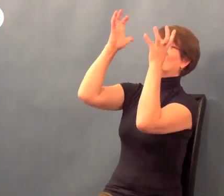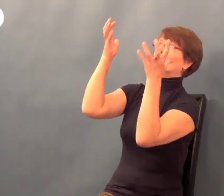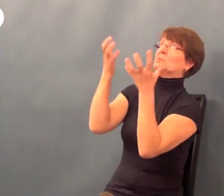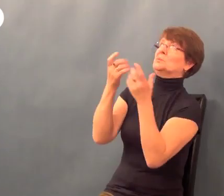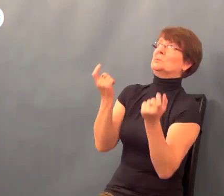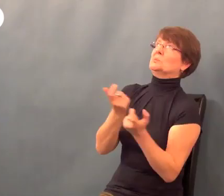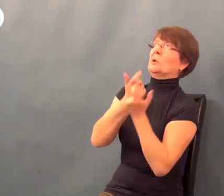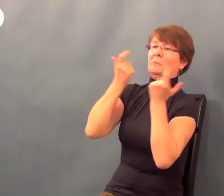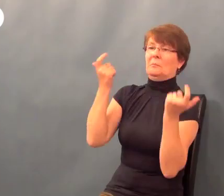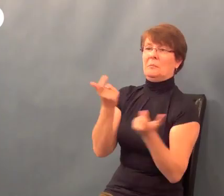Niebezpieczny. .